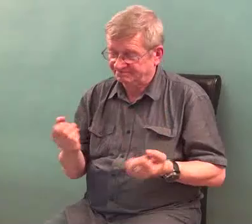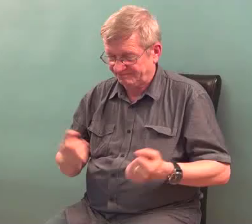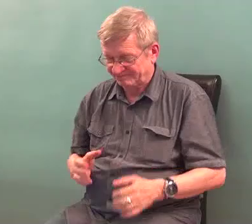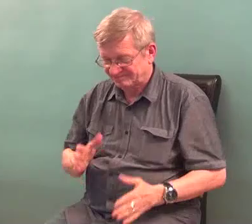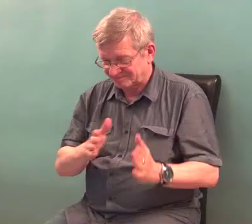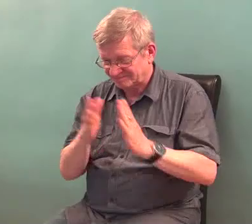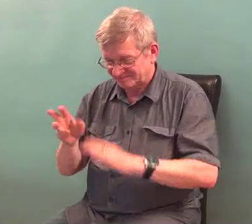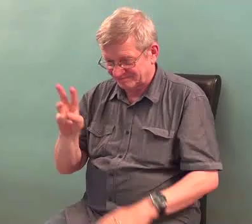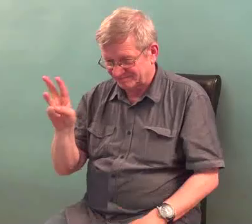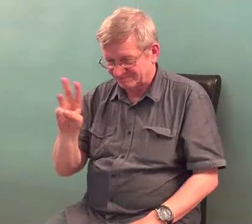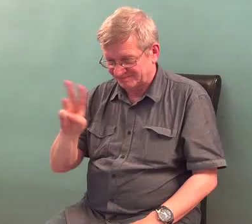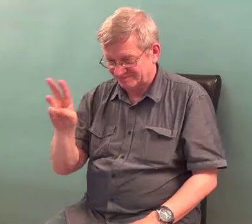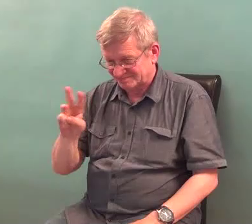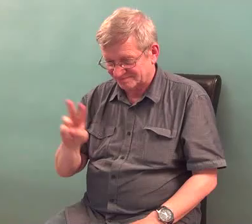Następny - wtorek.